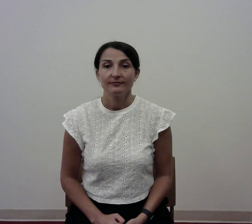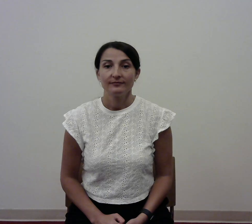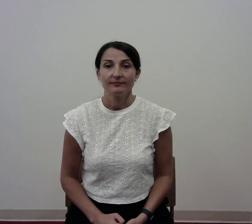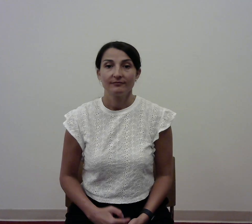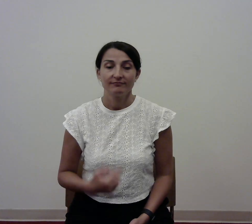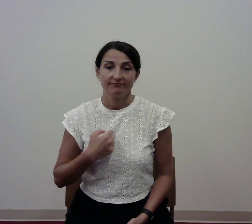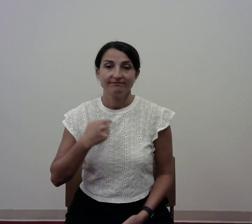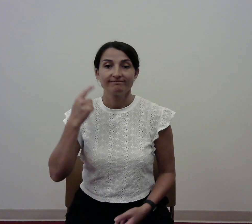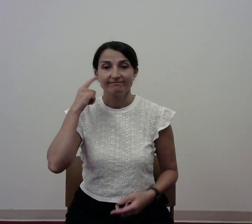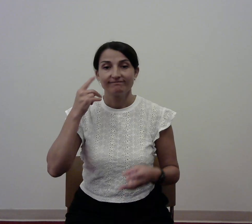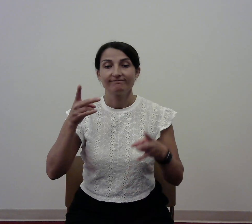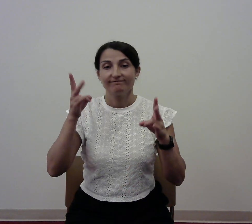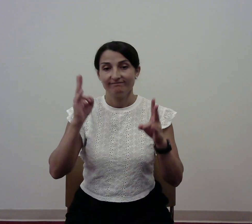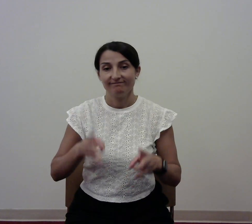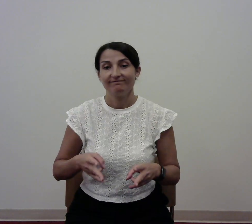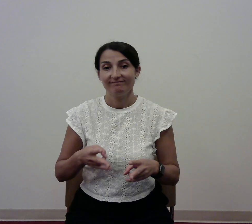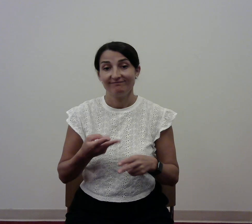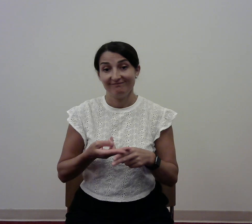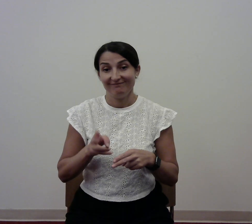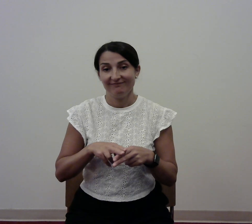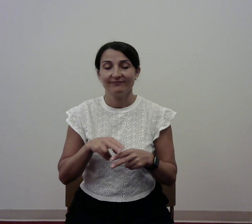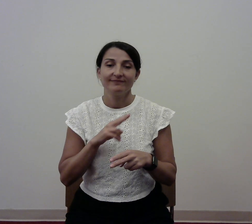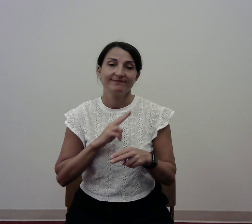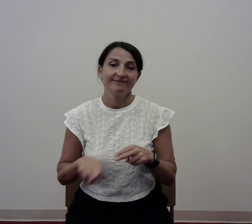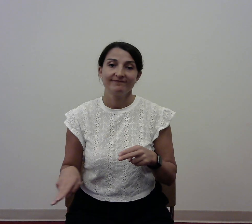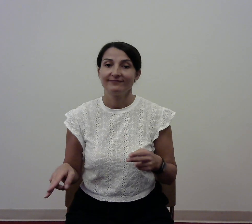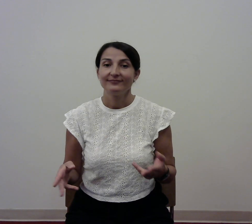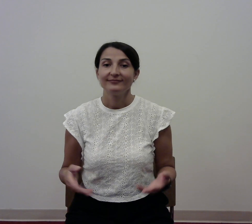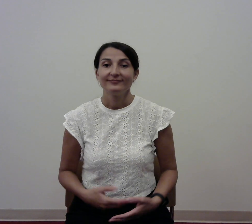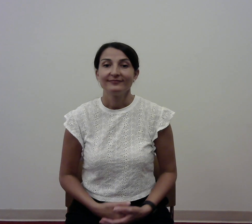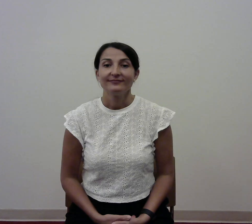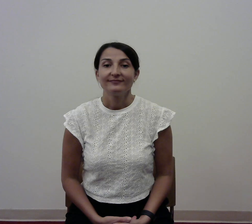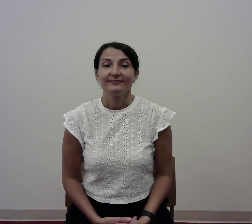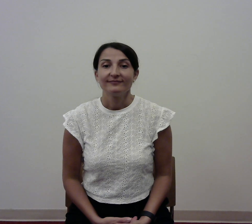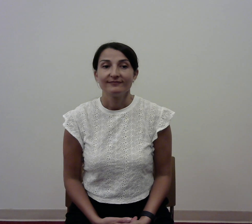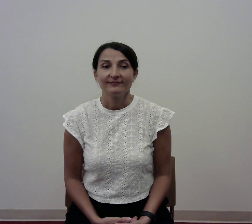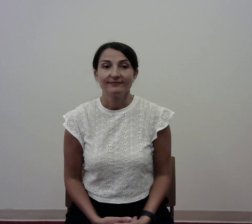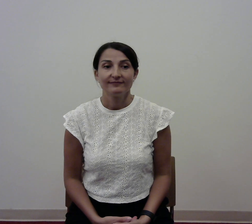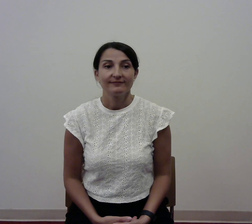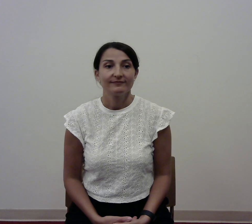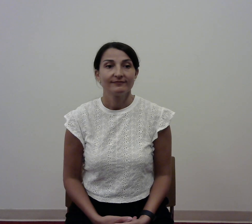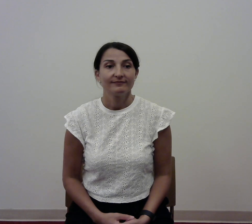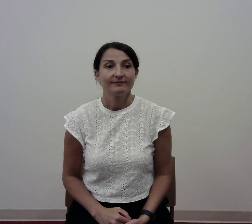Mən eşitməni qəza nəticəsində itirmişəm